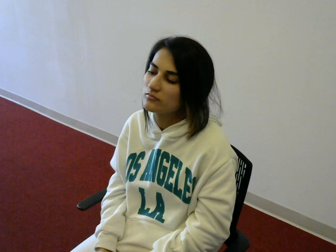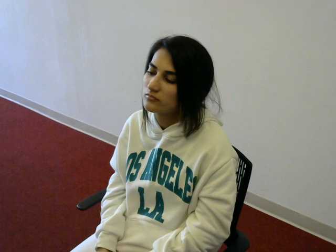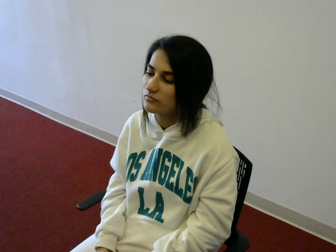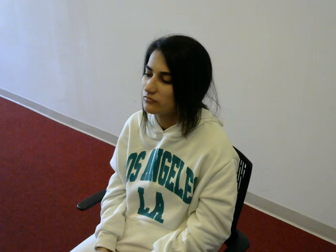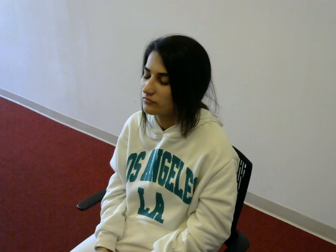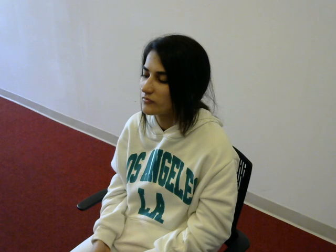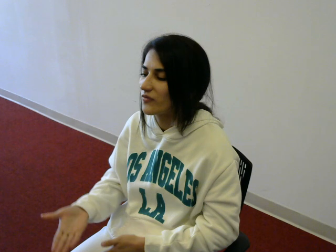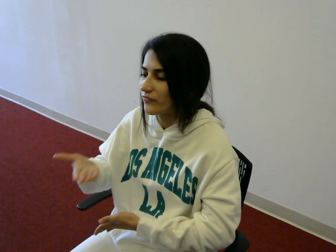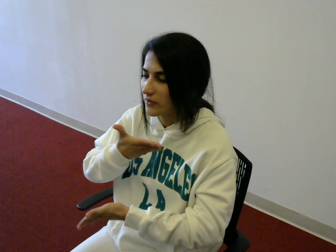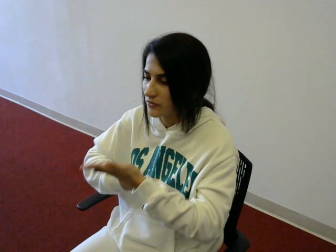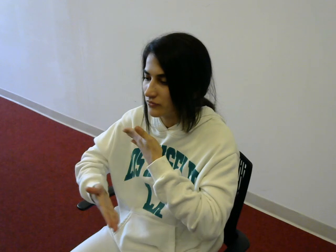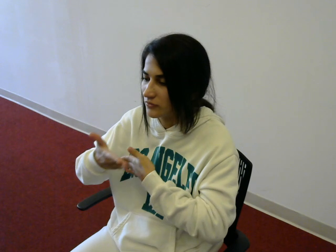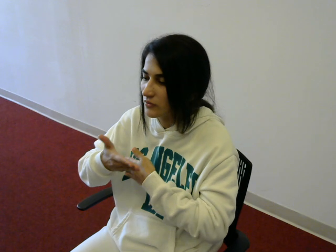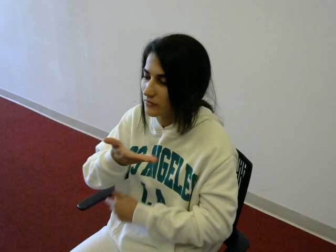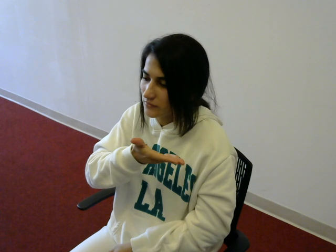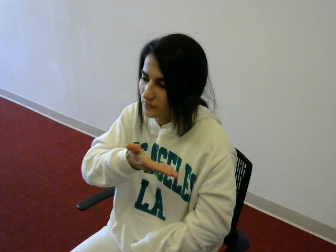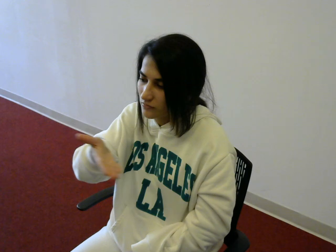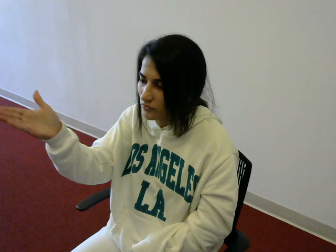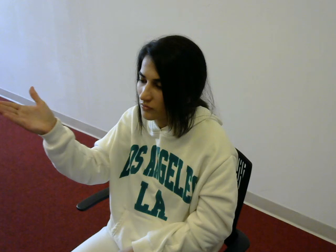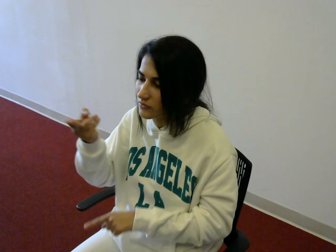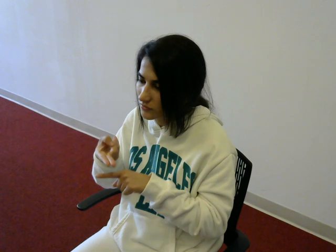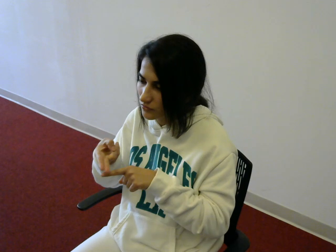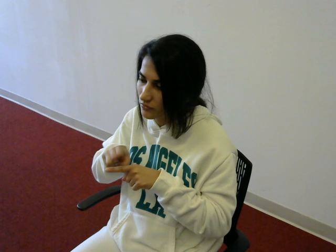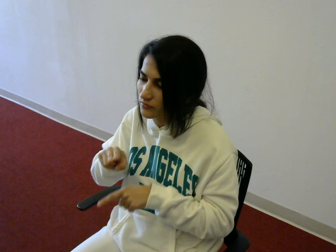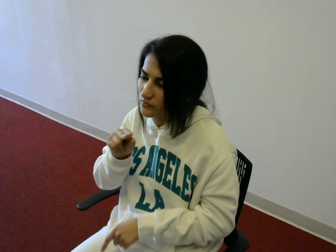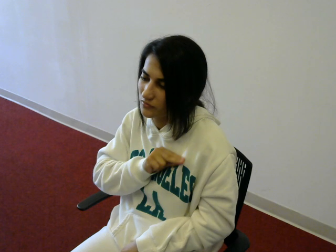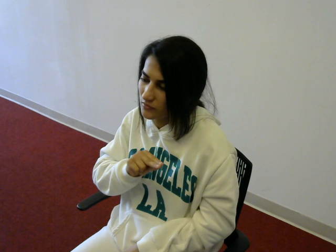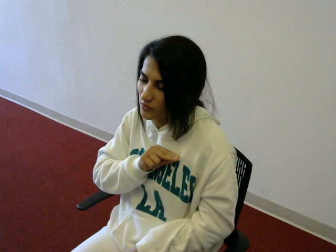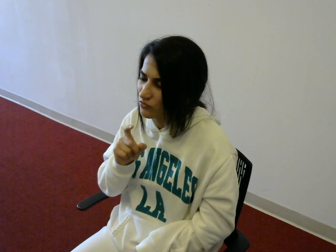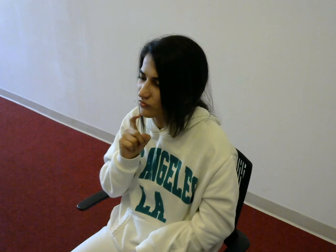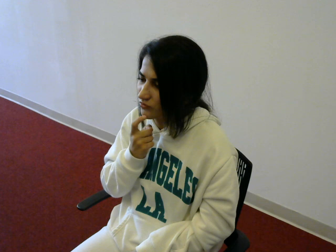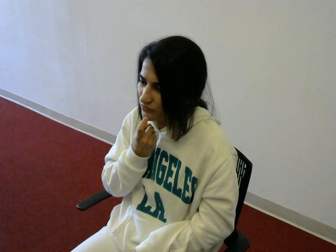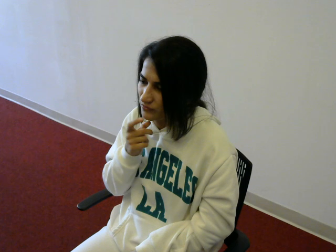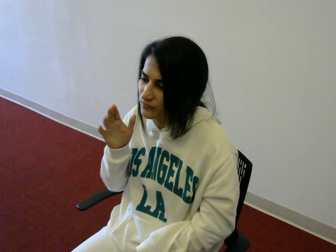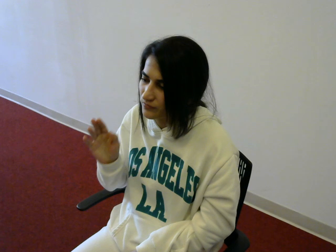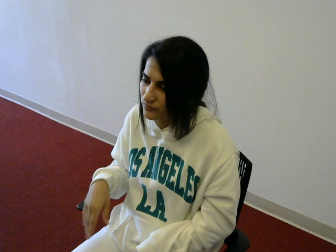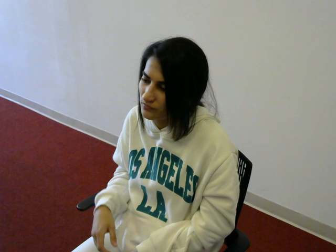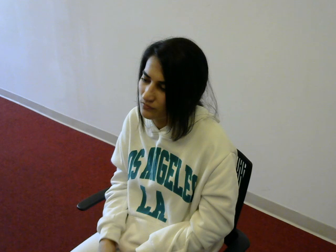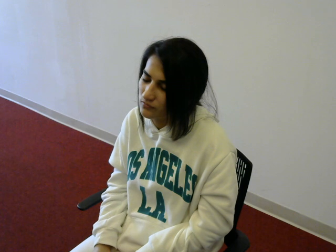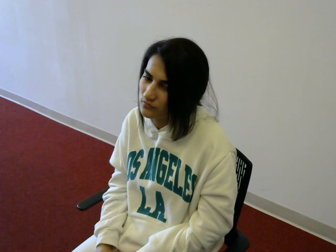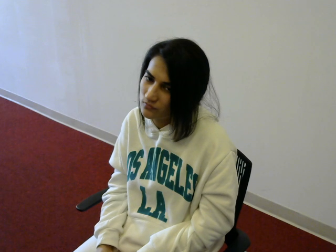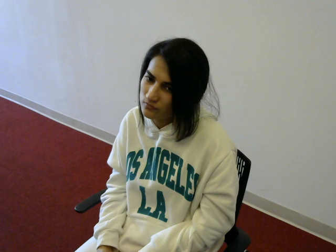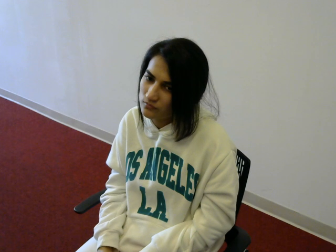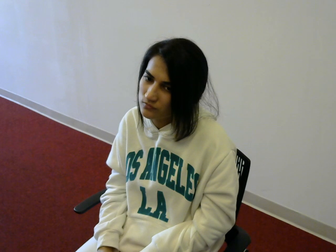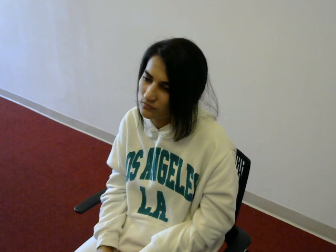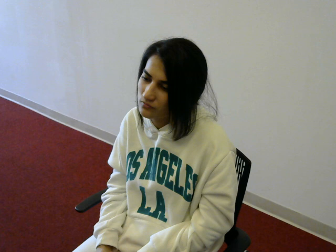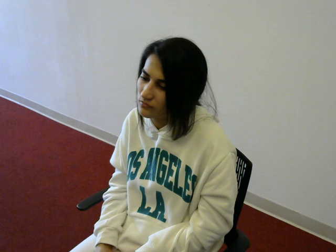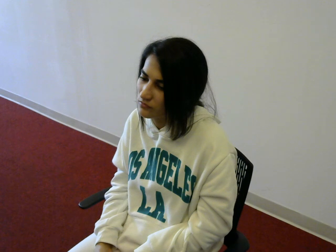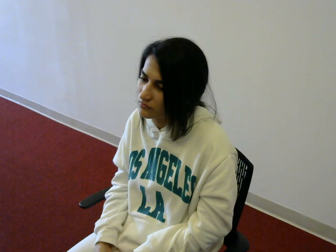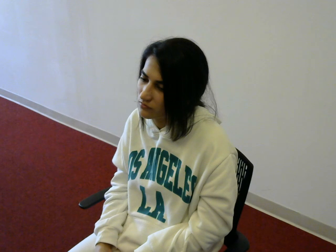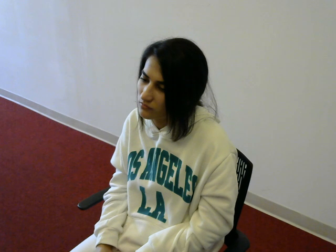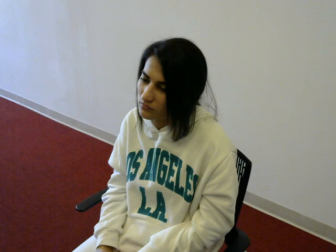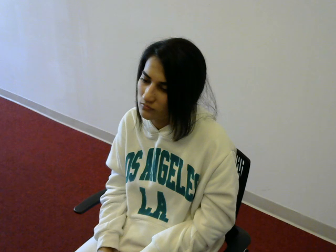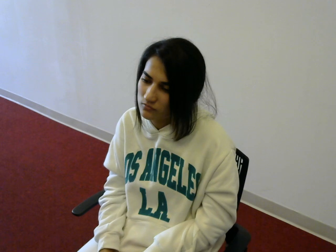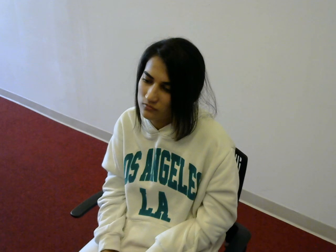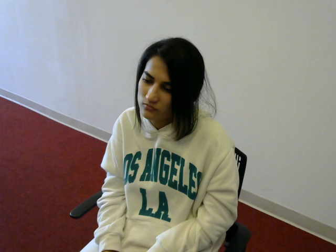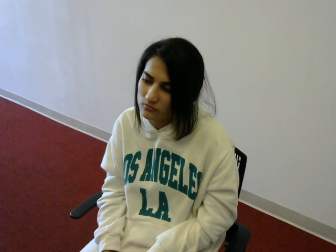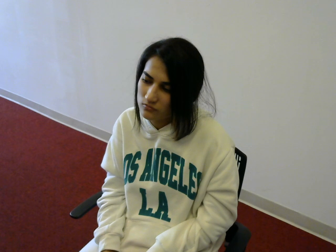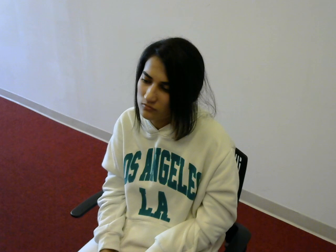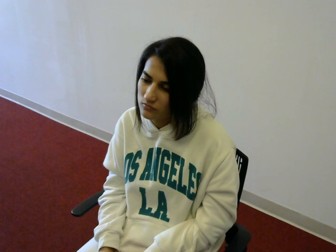Əlilliyi olanlar üçün iş çətin olur